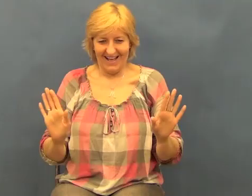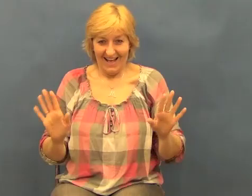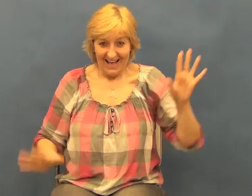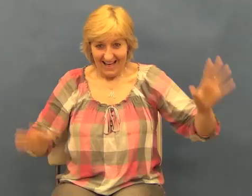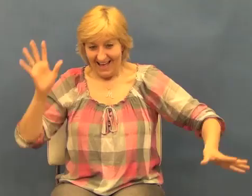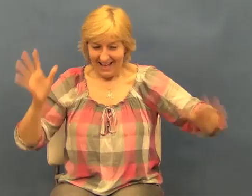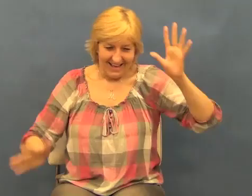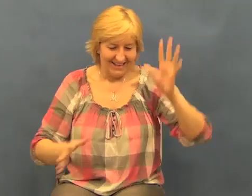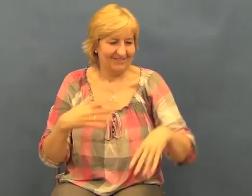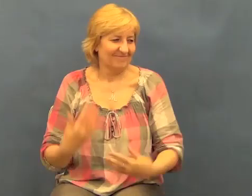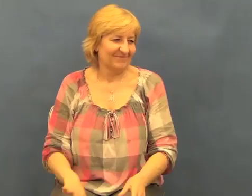Tak, machał rękami.